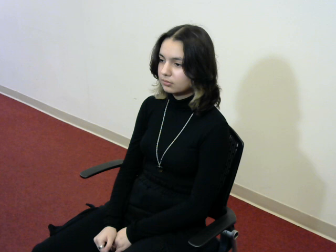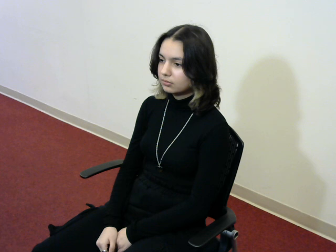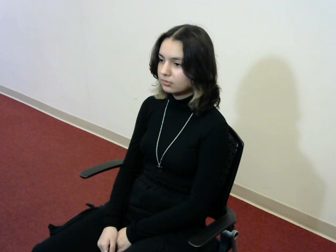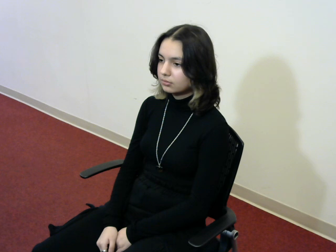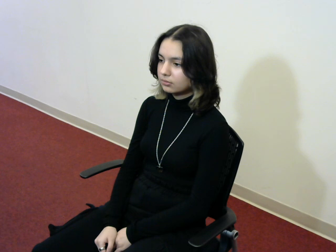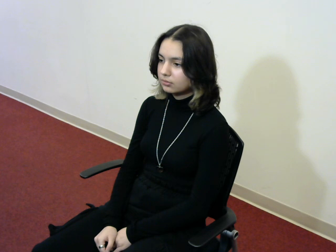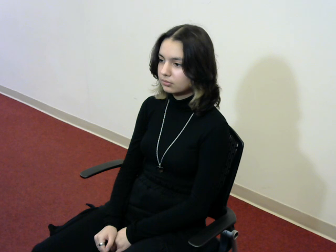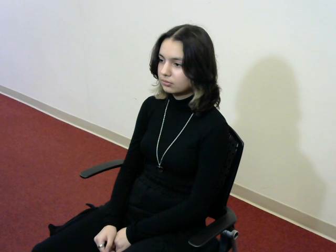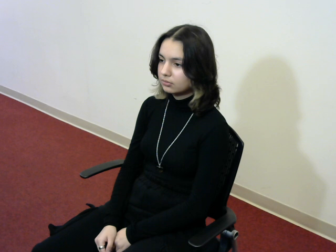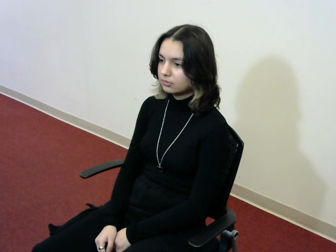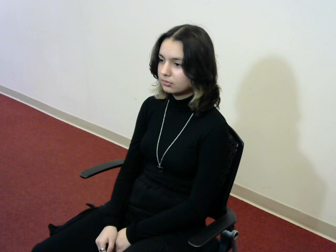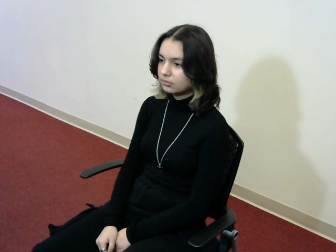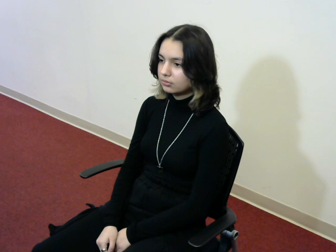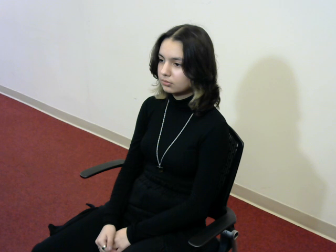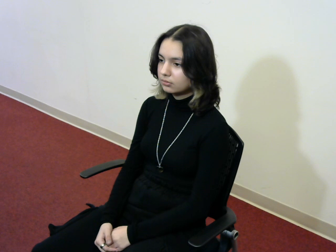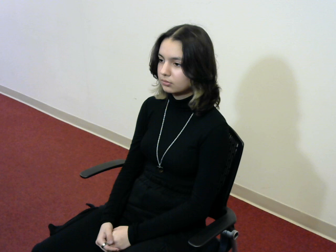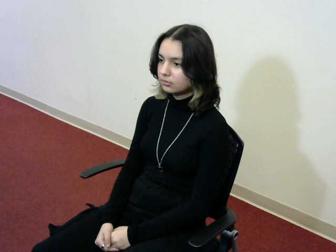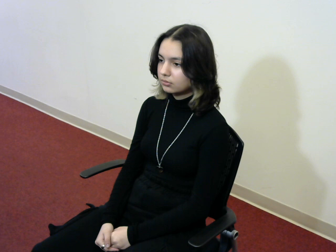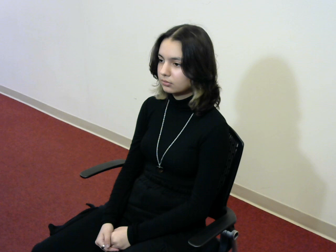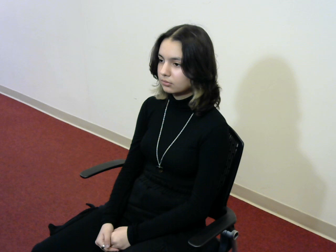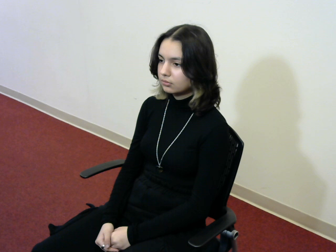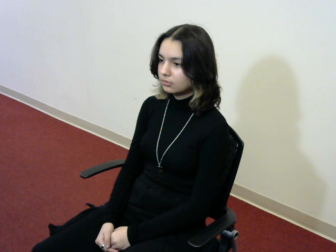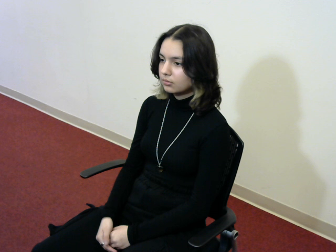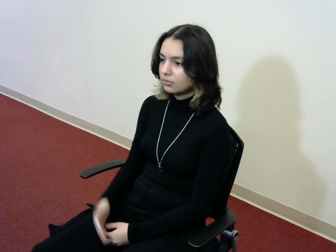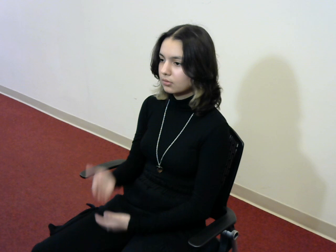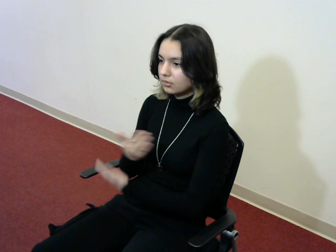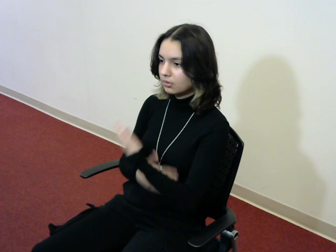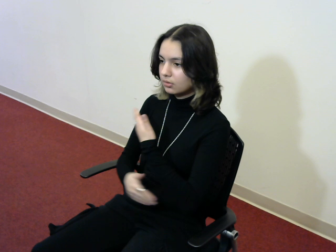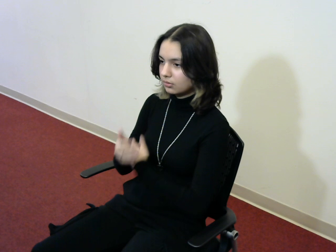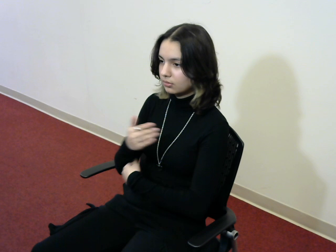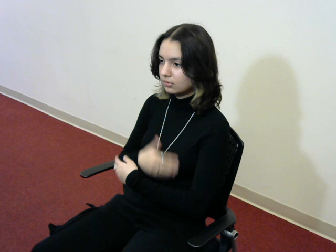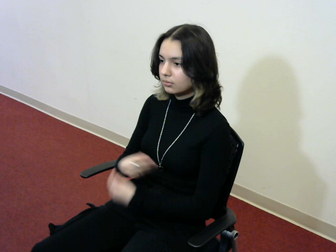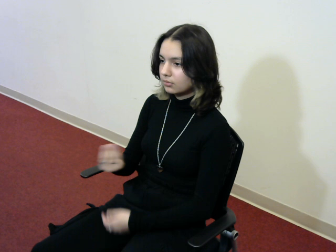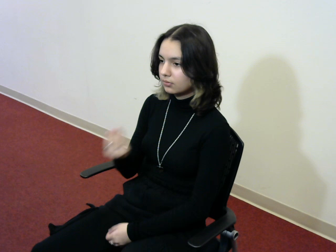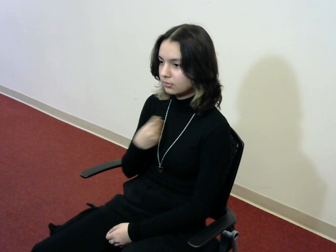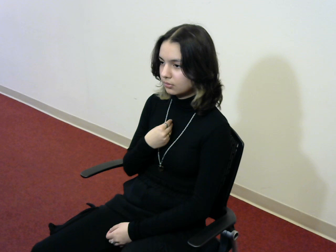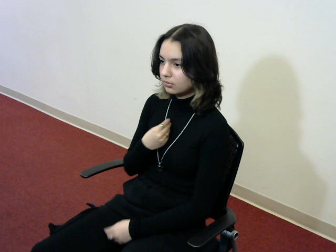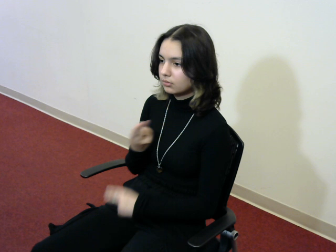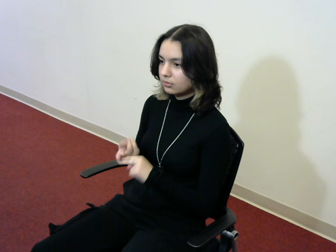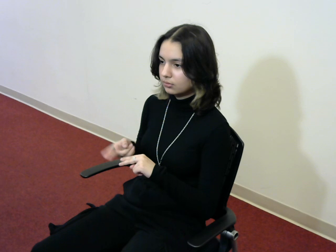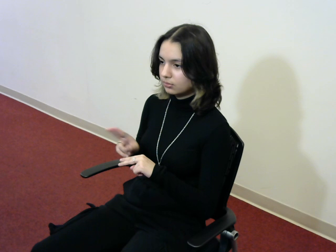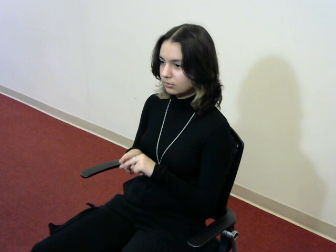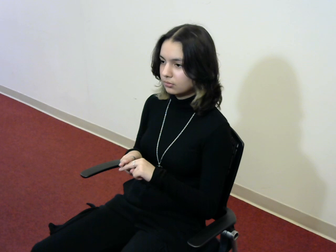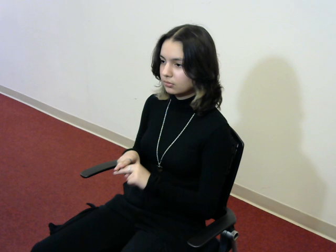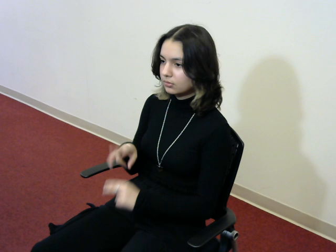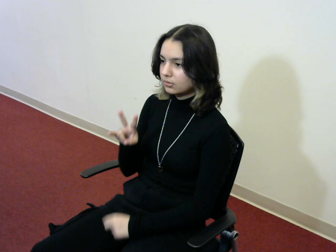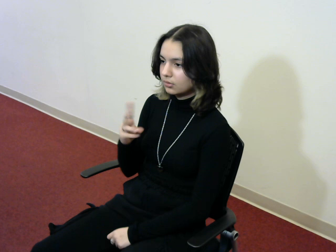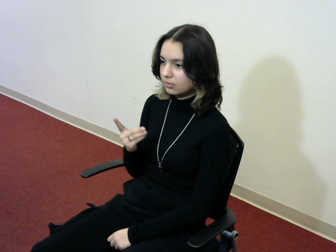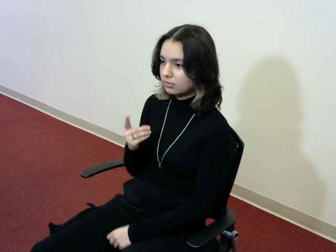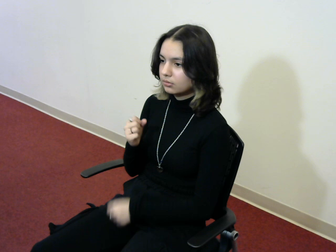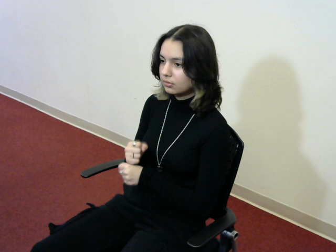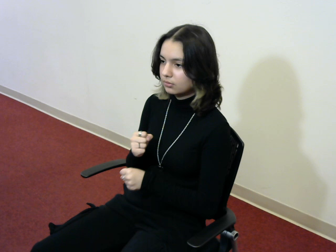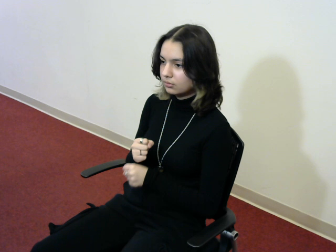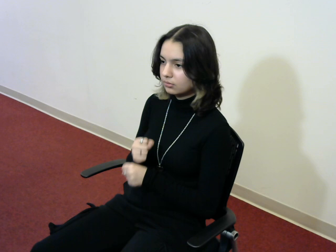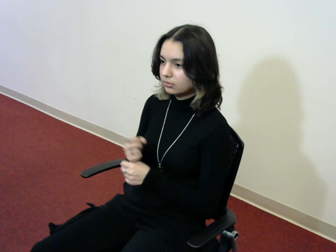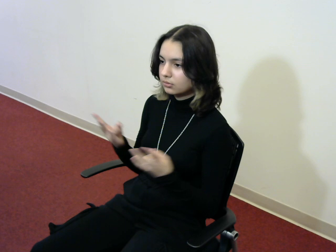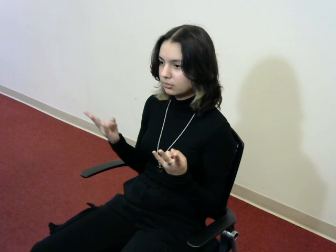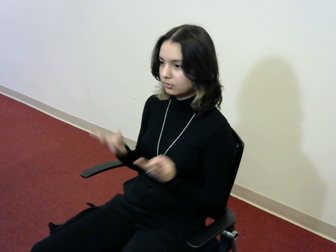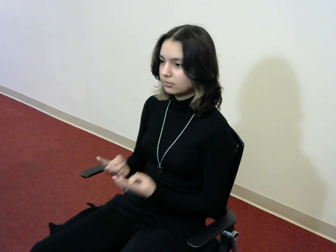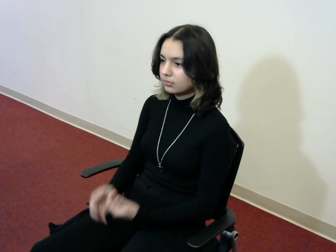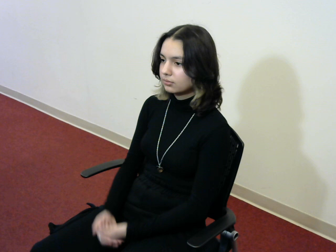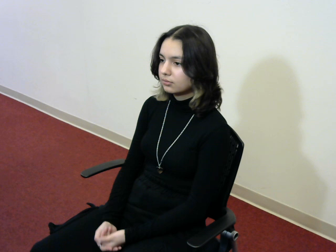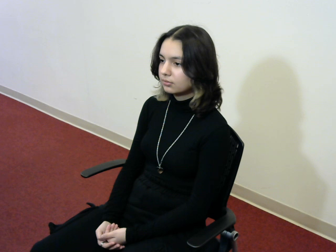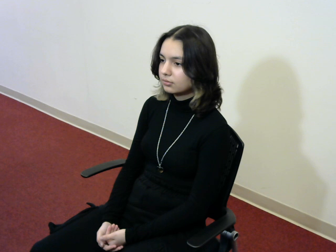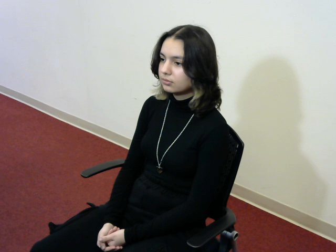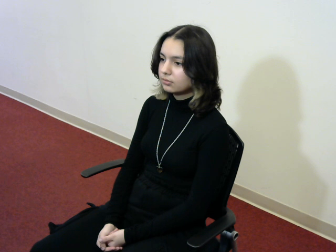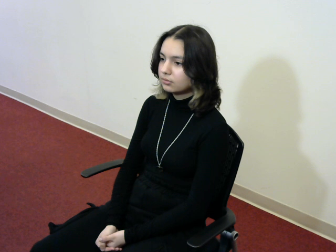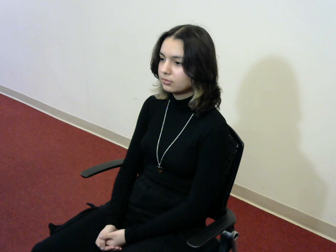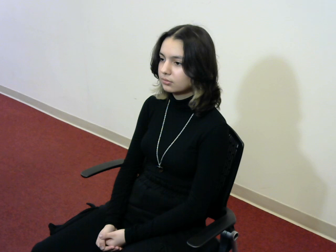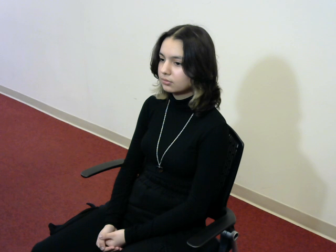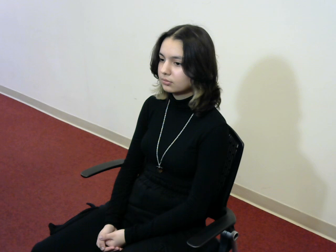Əlilliyin təyin olunması üçün nə etmək lazımdır?